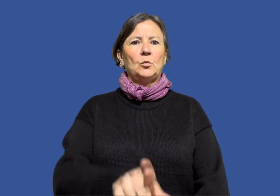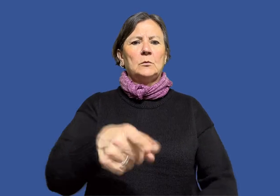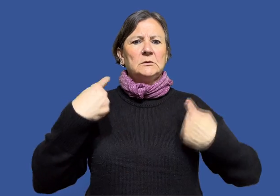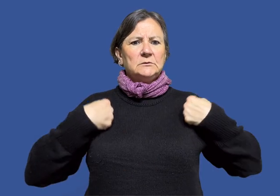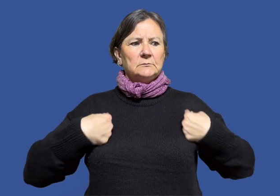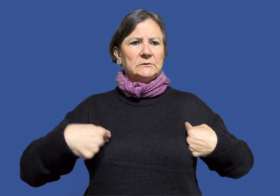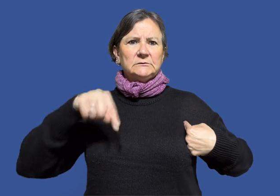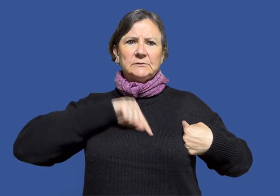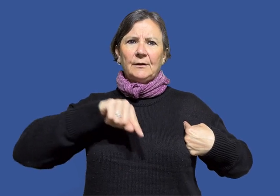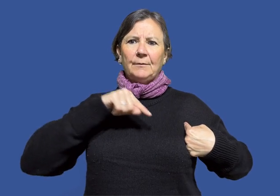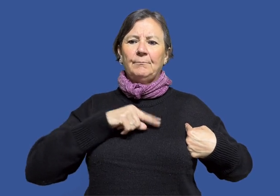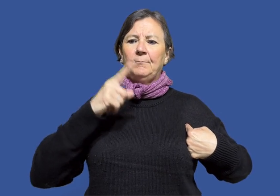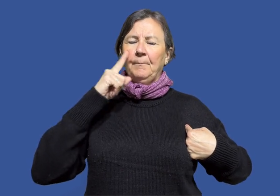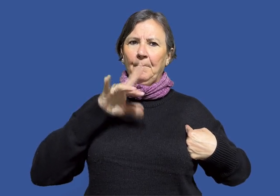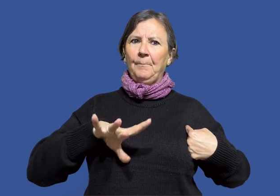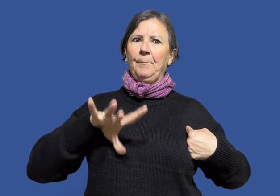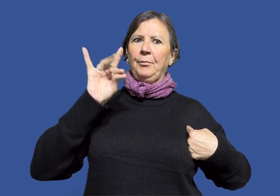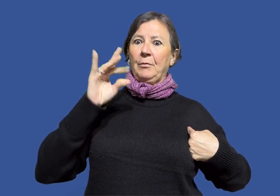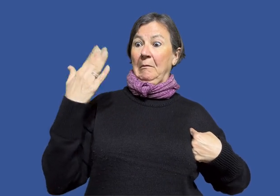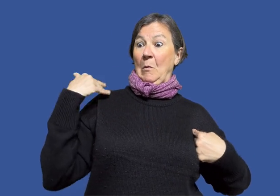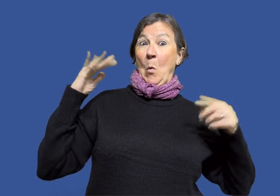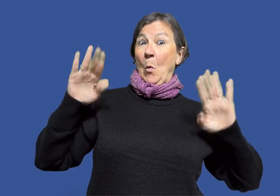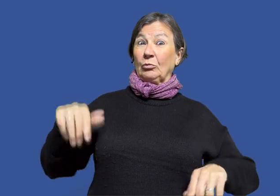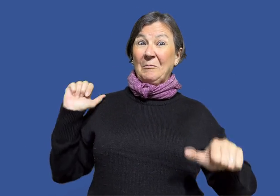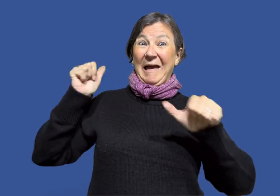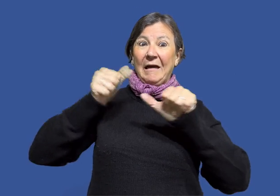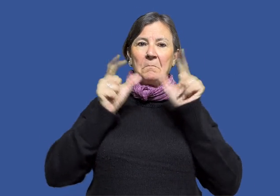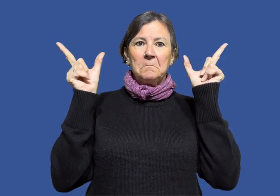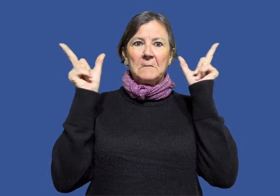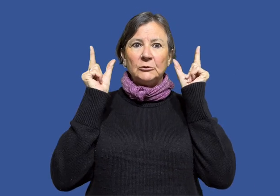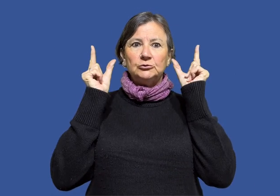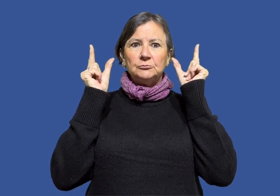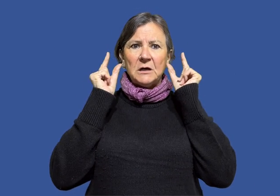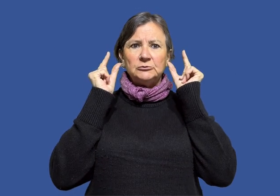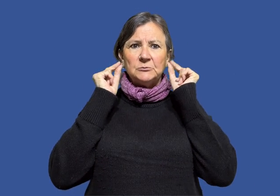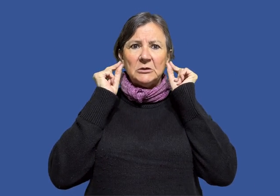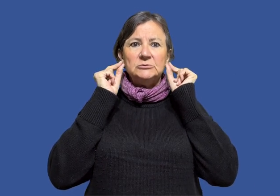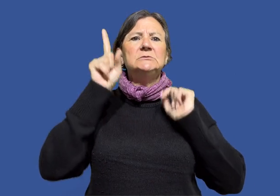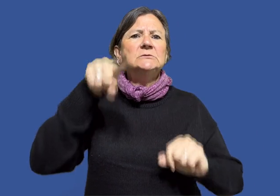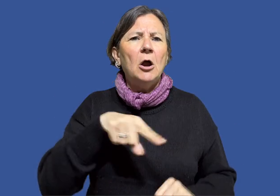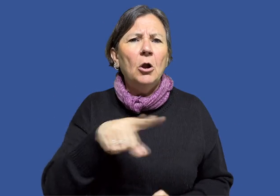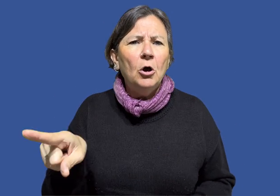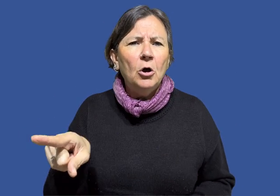Has notat pèrdua auditiva últimament?